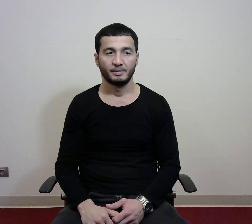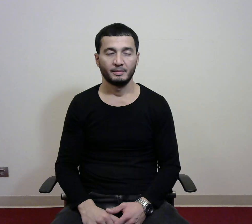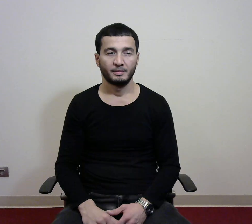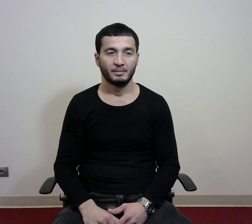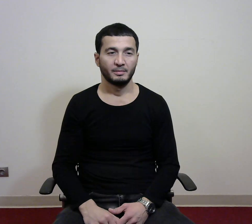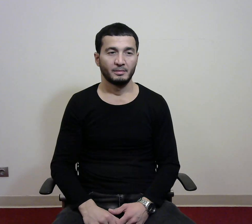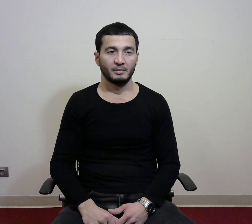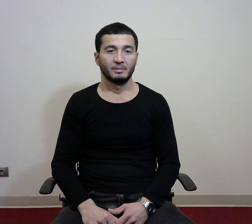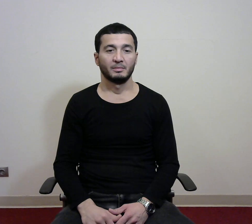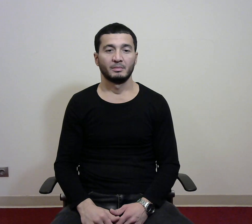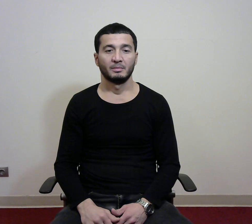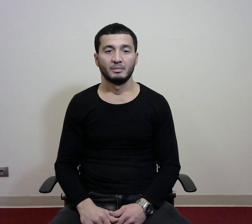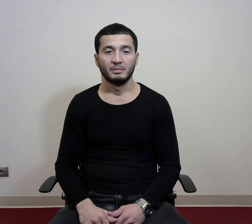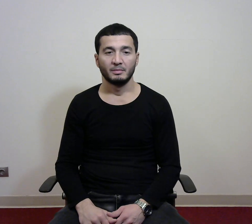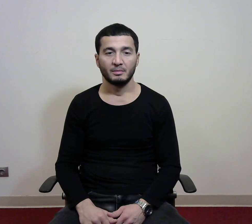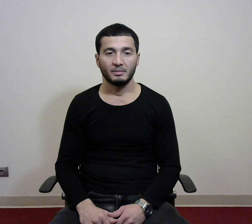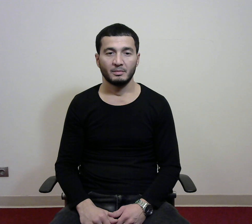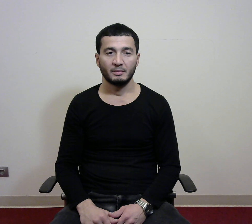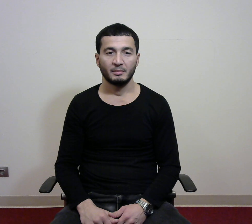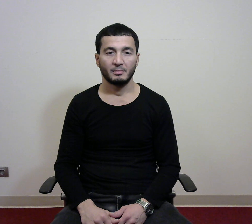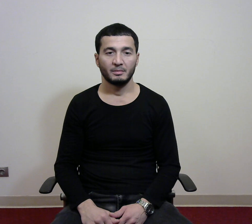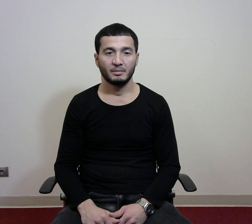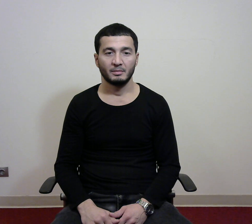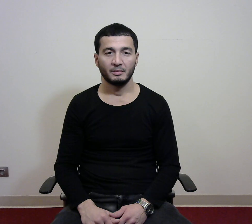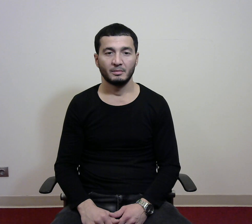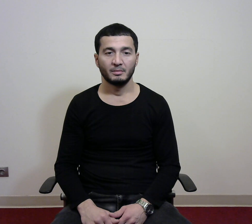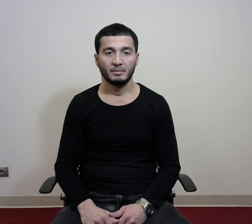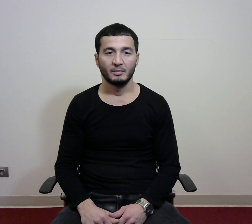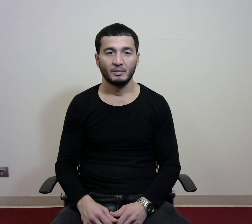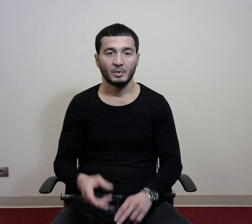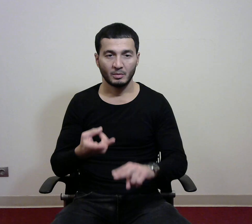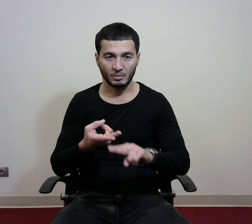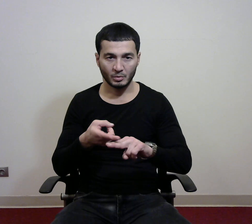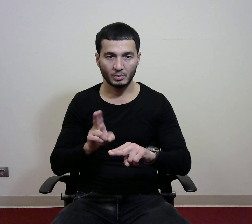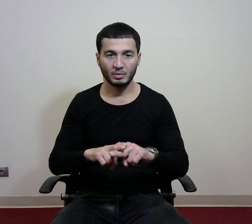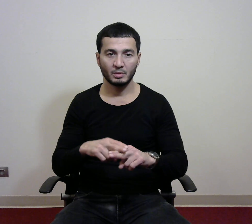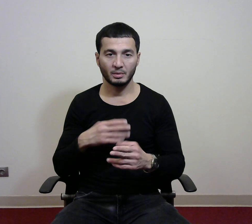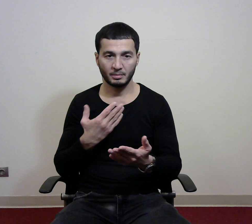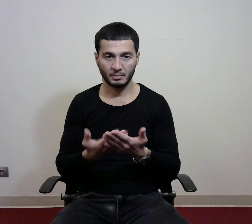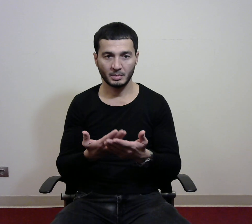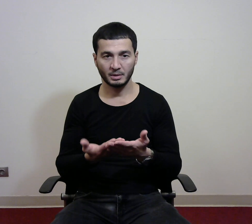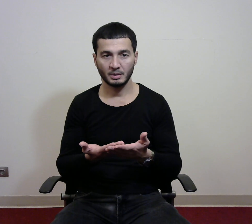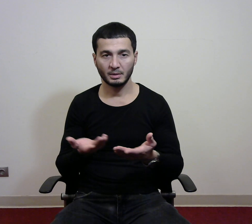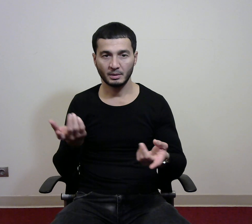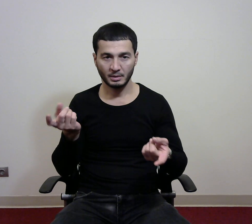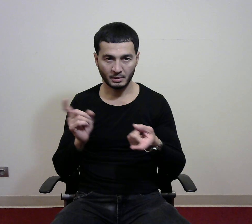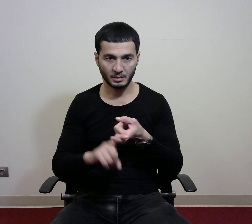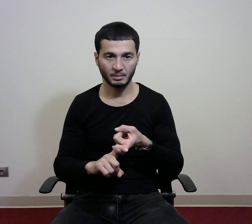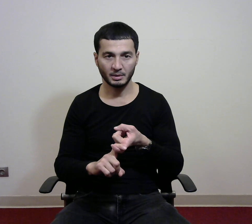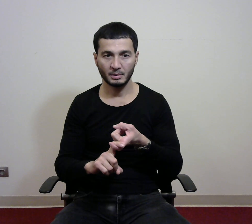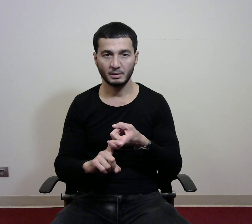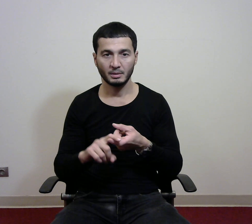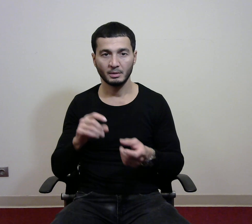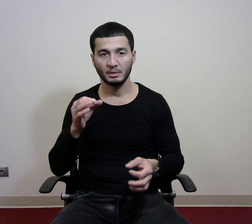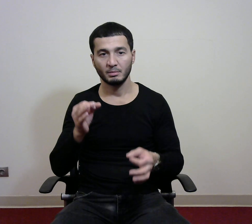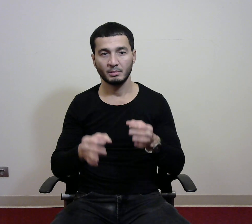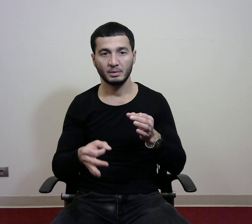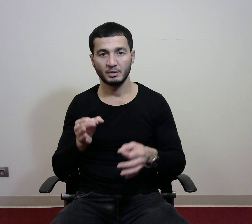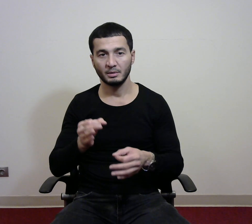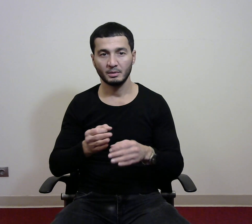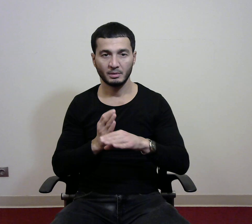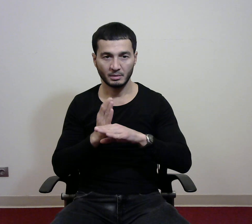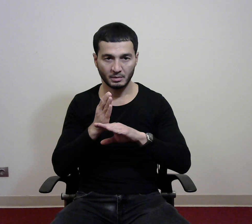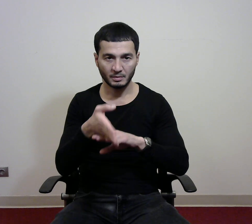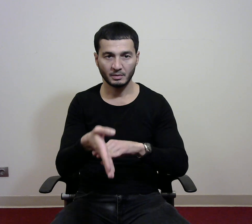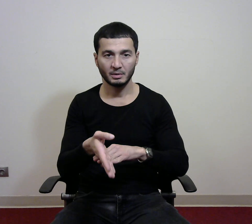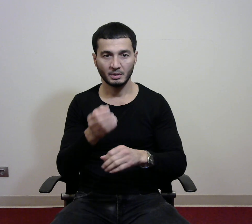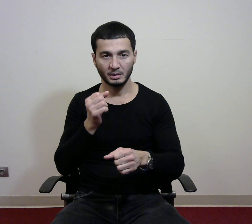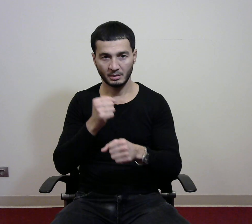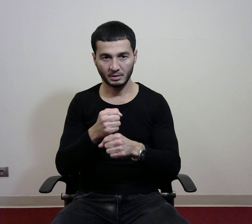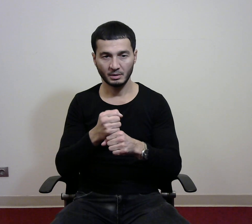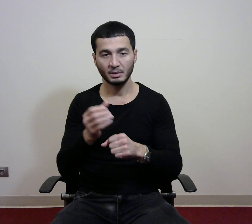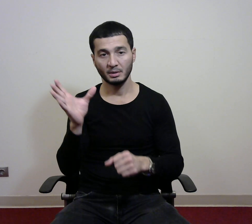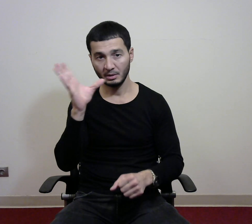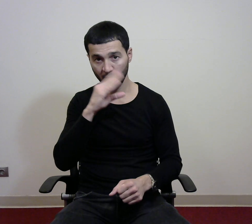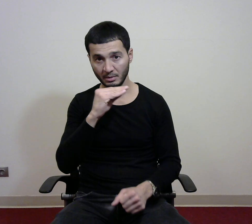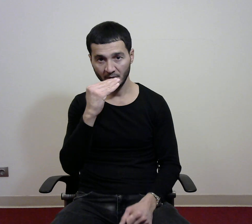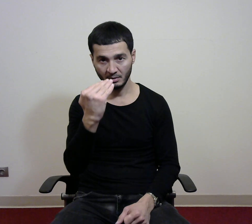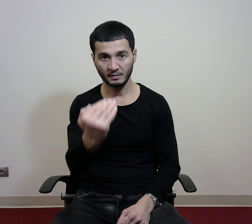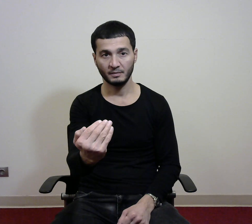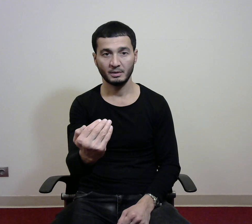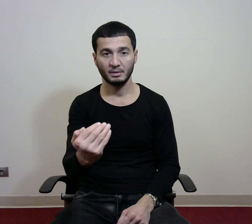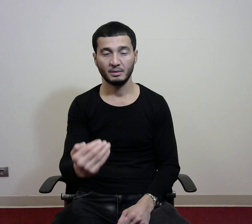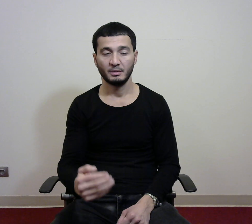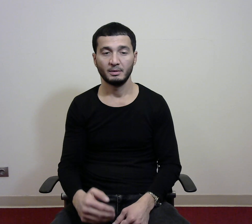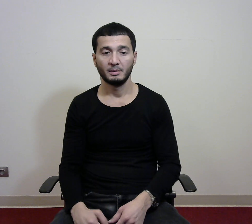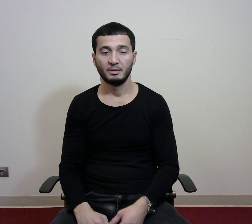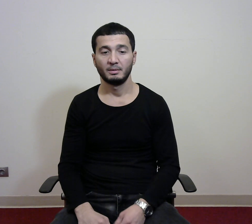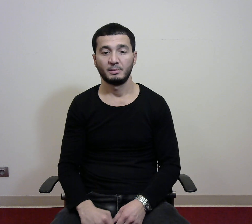Bu məsələ ilə bağlı məhkəməyə müraciət edə bilərsiniz